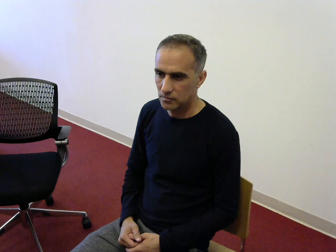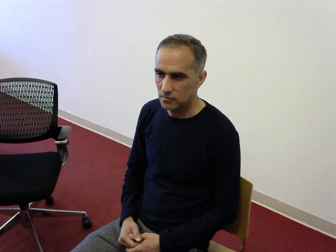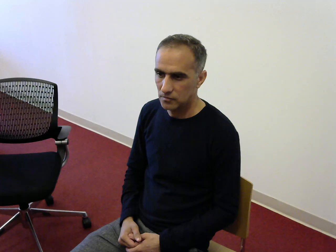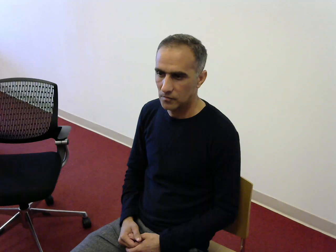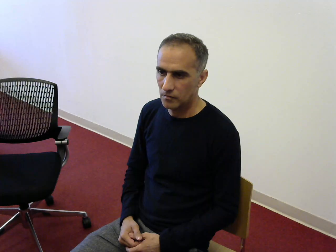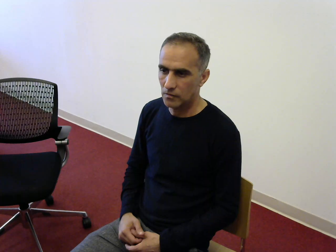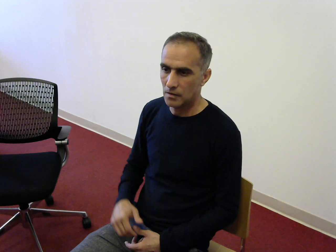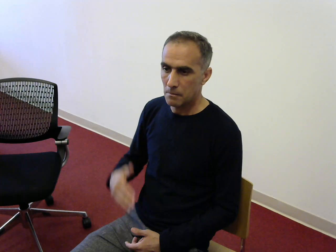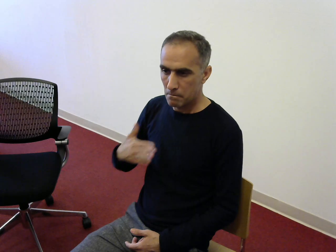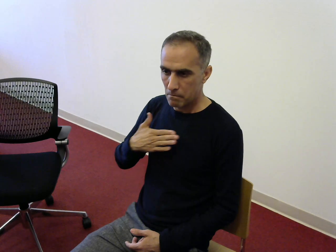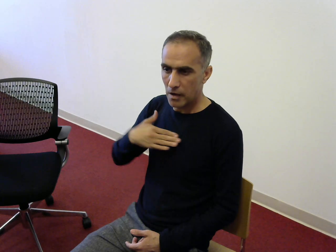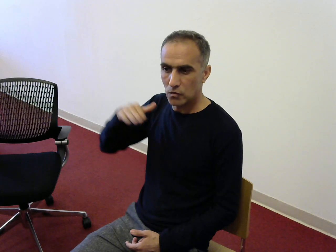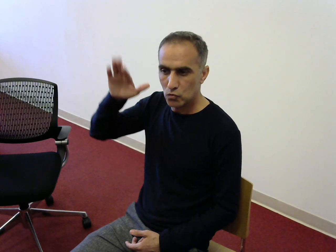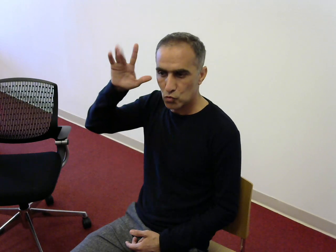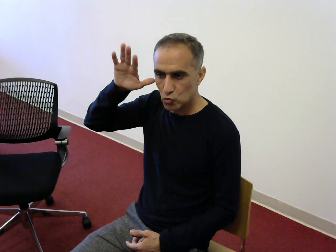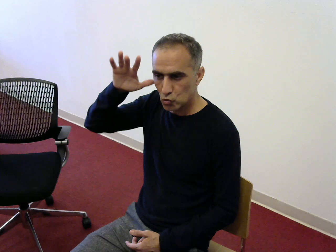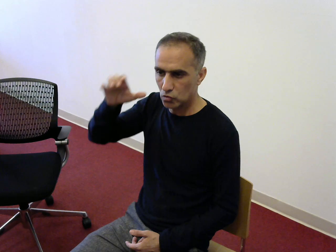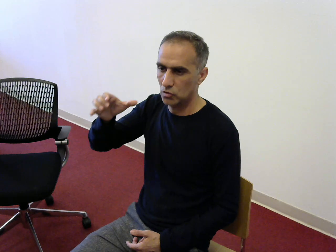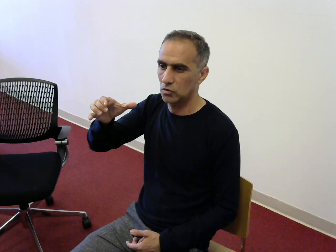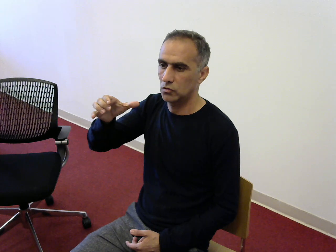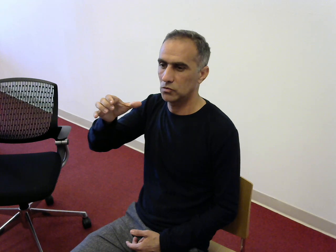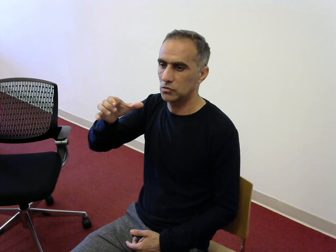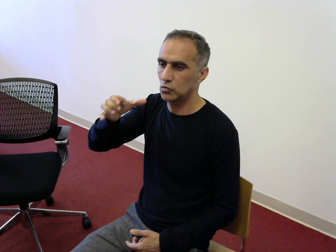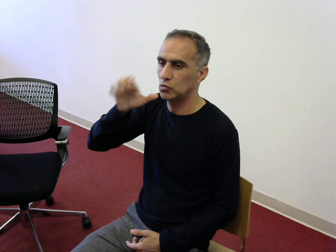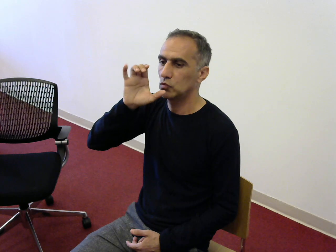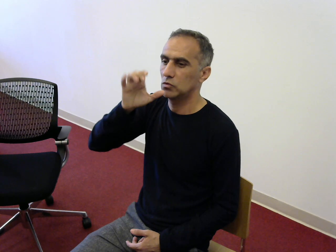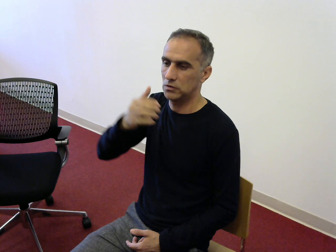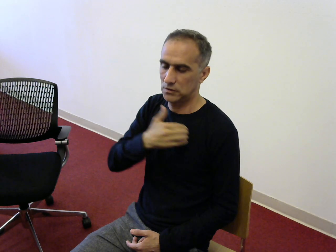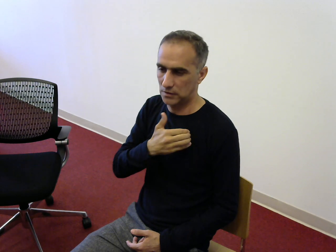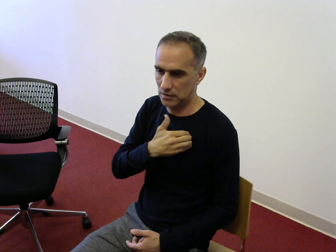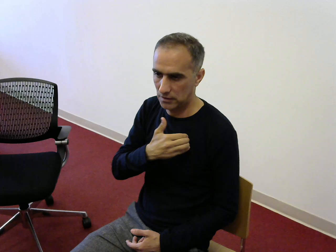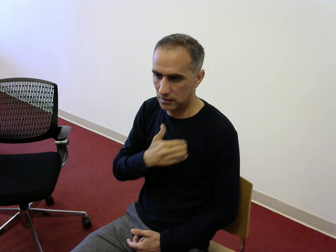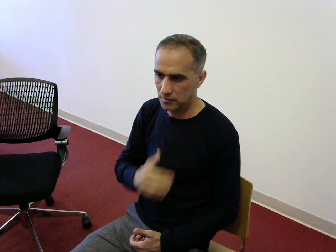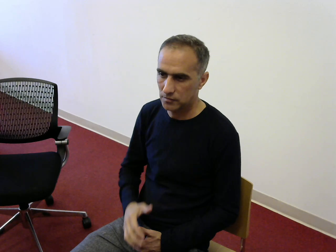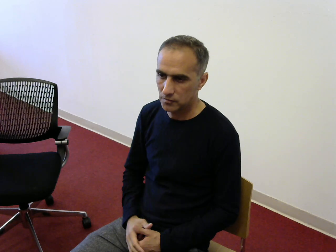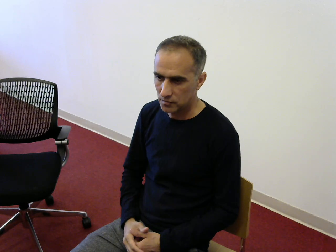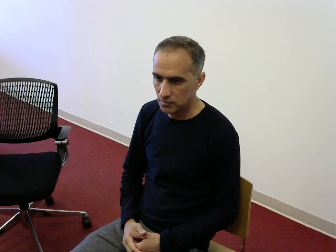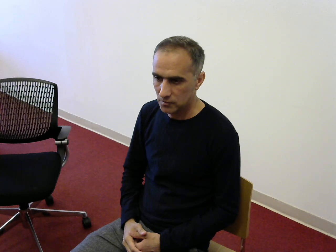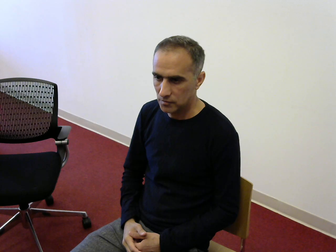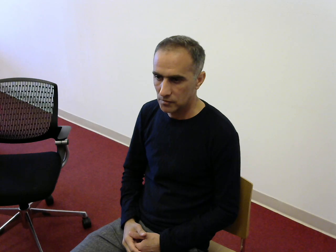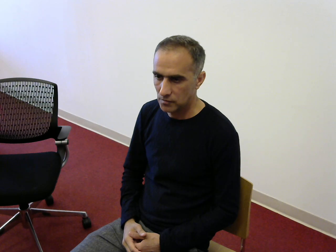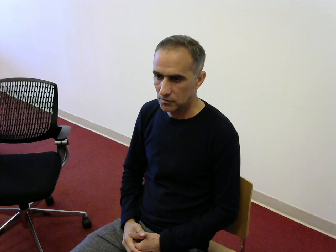Mən su istəyirəm